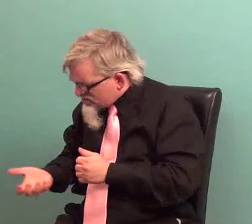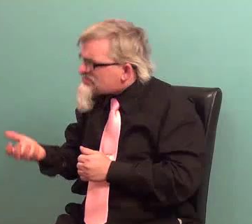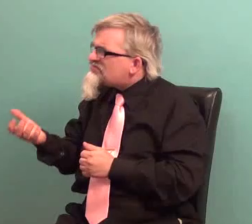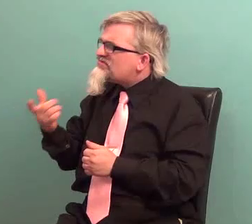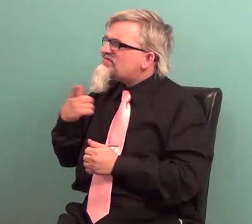Już wie co się wydarzyło.